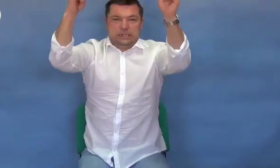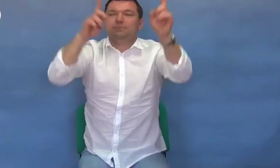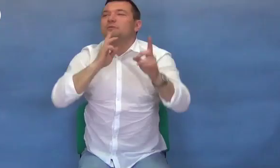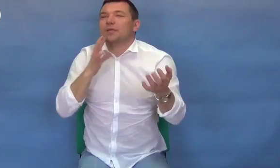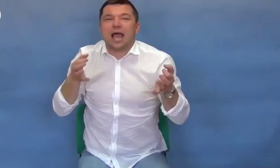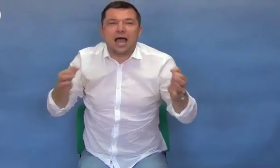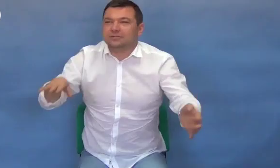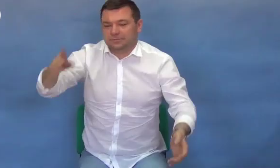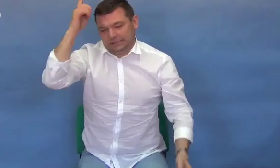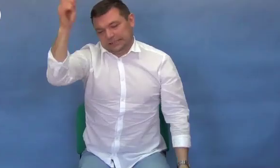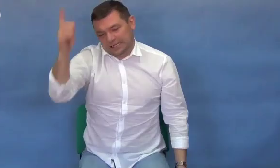Podobny do zakazu dla samochodów.